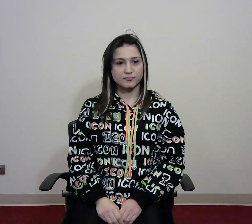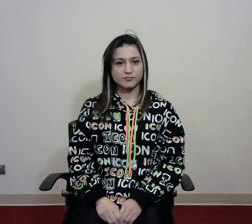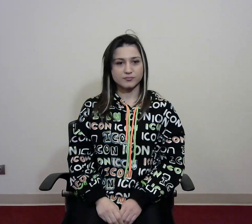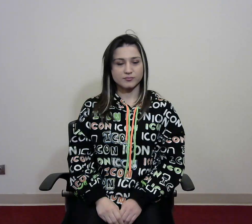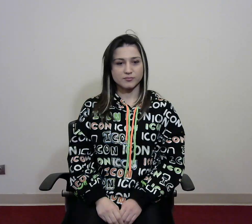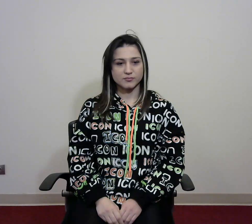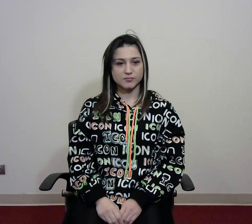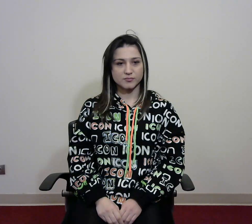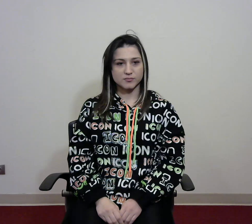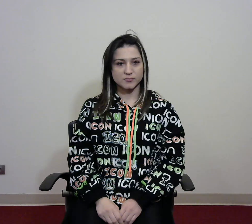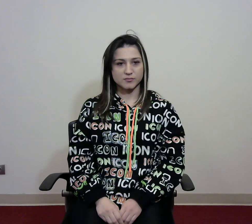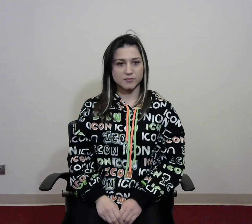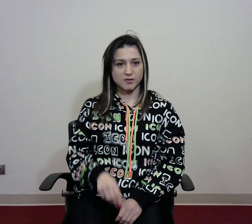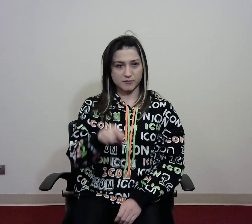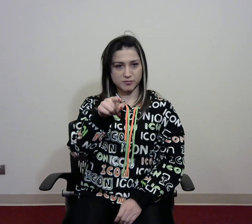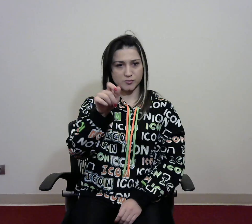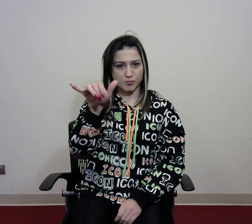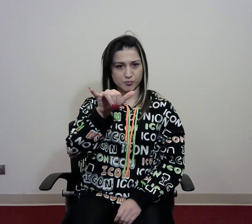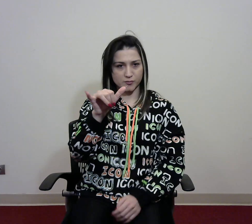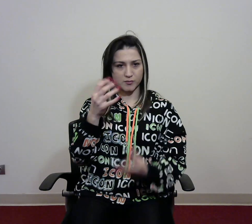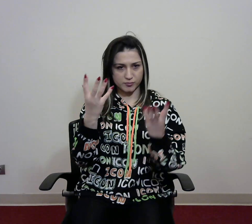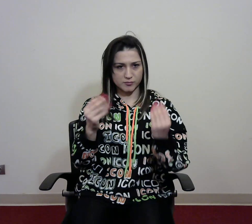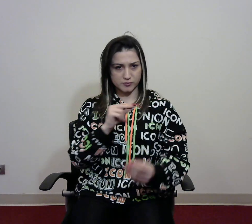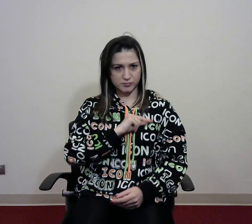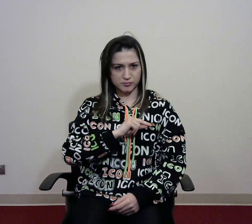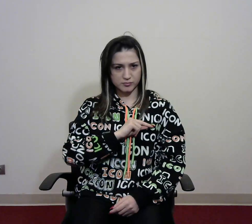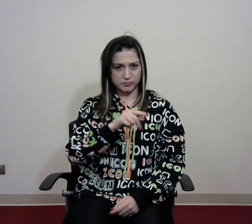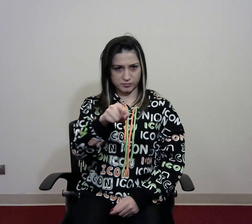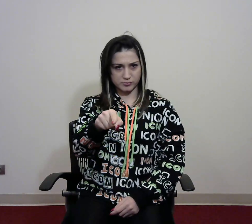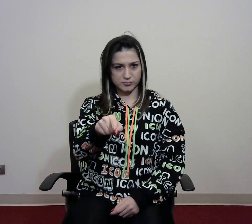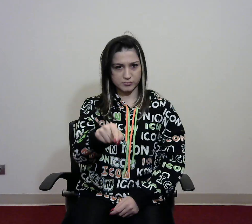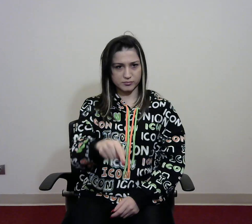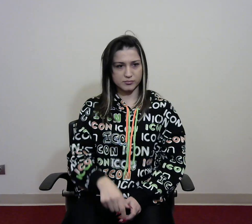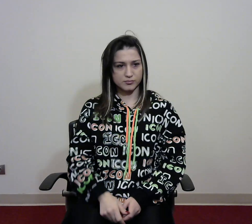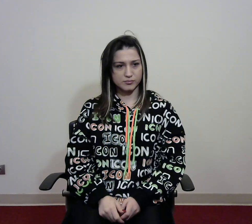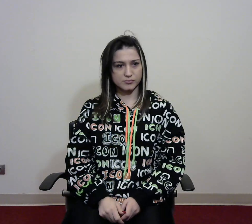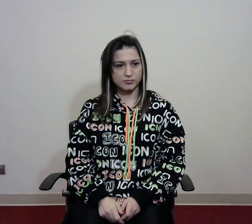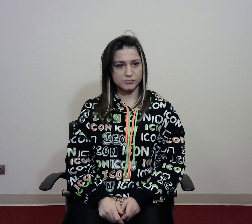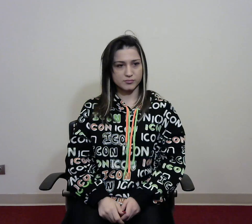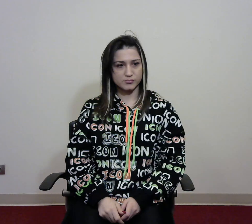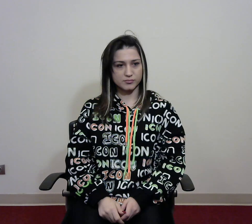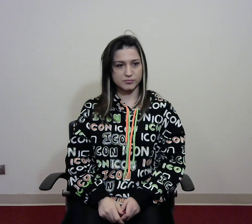Sən şənbə günü işləyirsən?